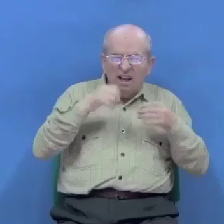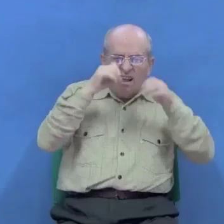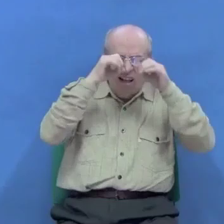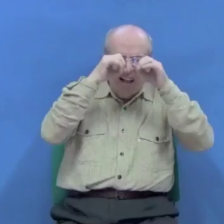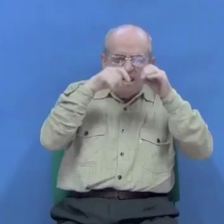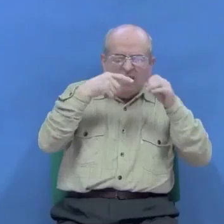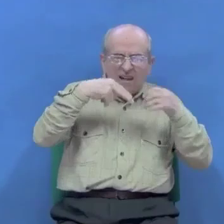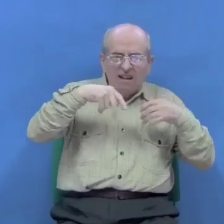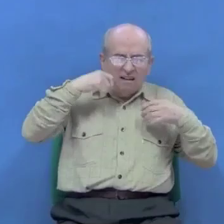Patrzyłem przez lornetkę.